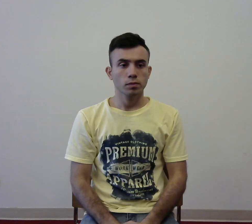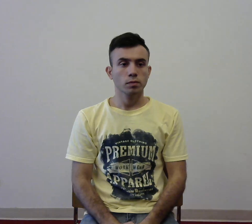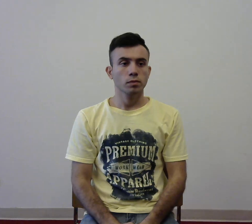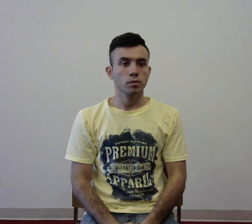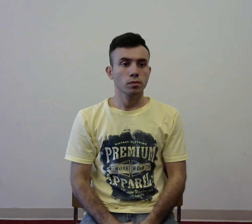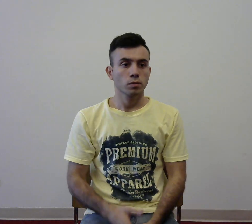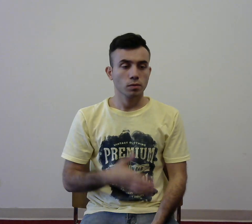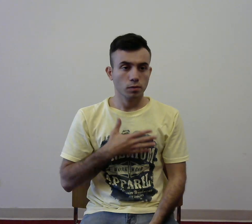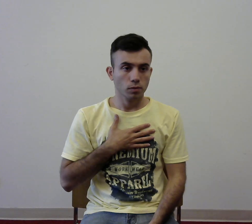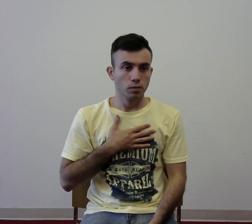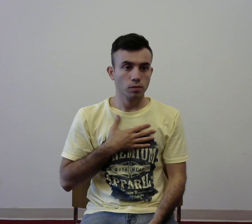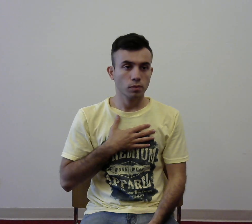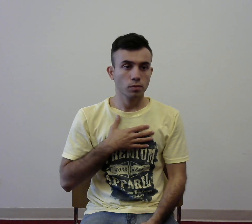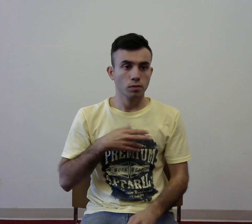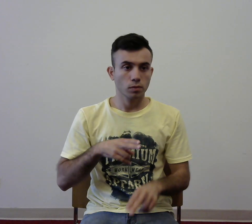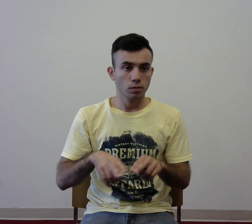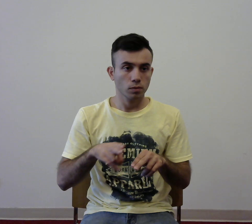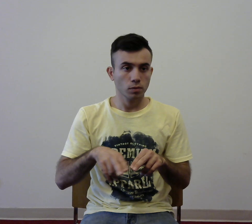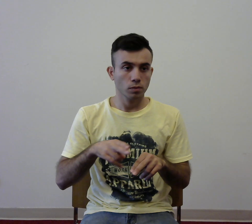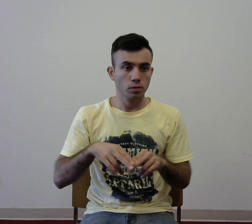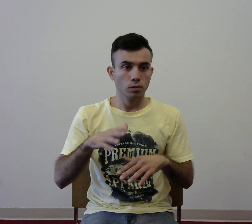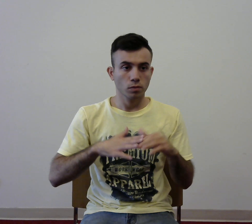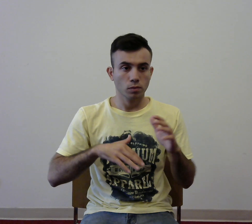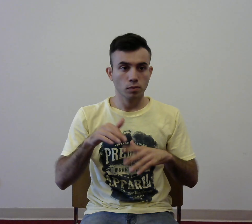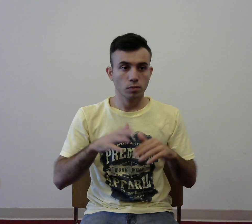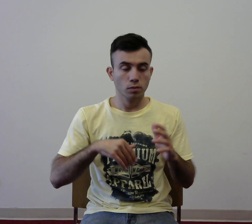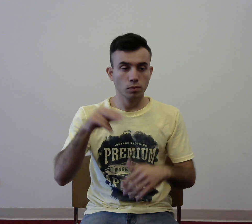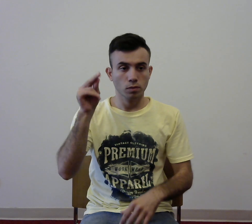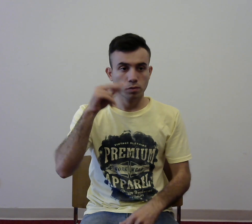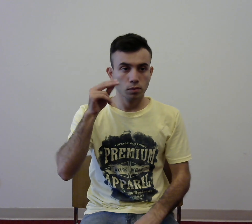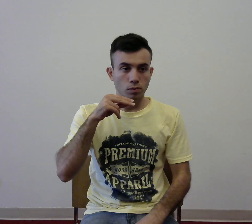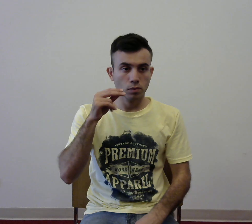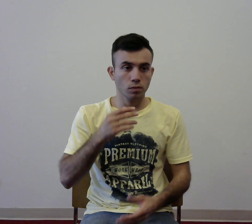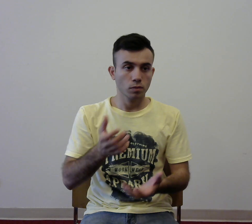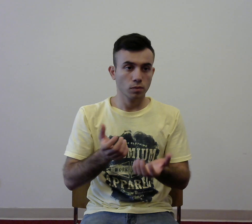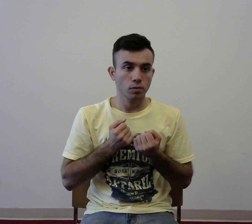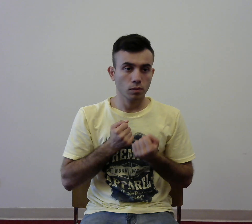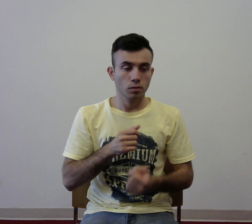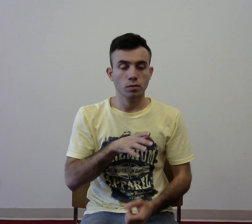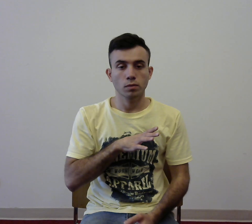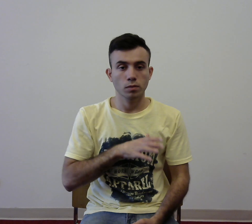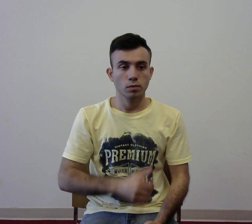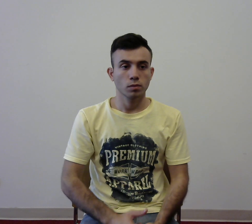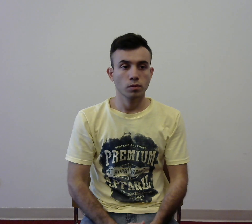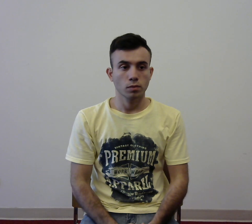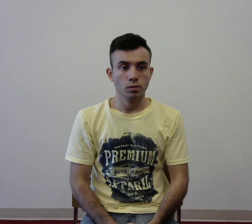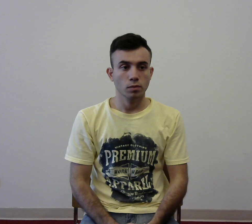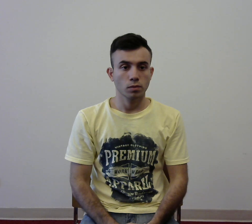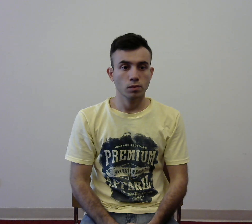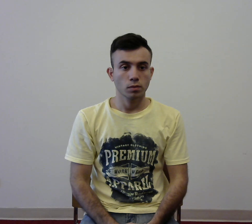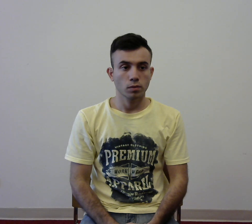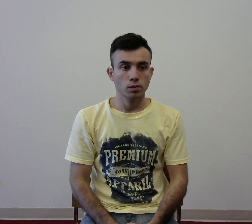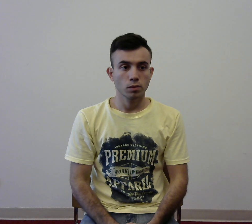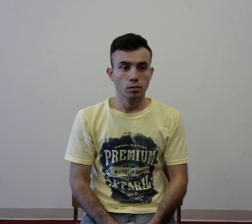Mən dülgər peşəsinin təhsilini almışam